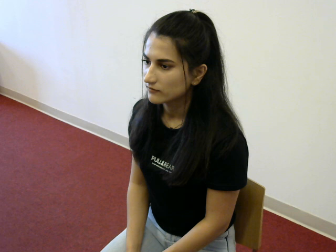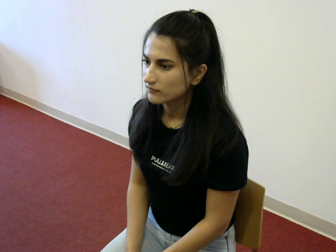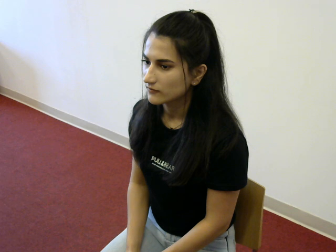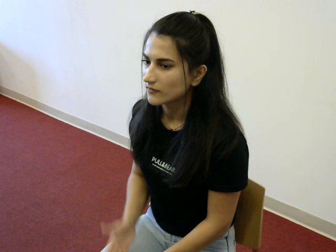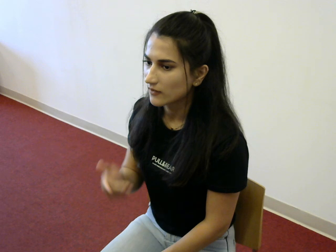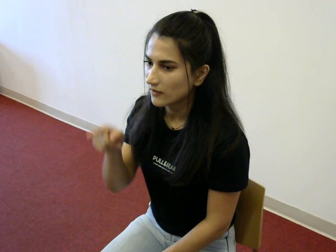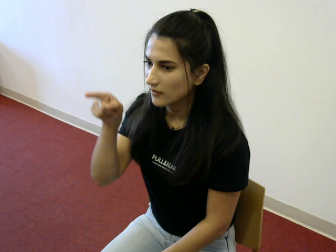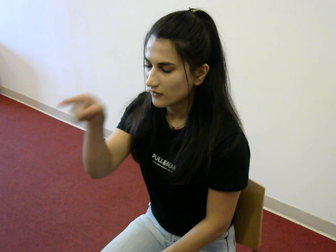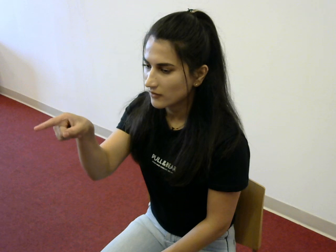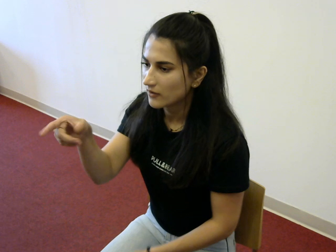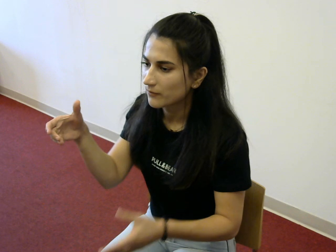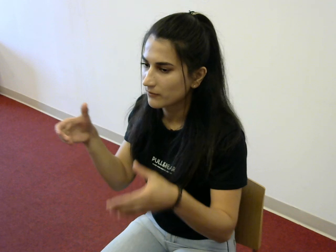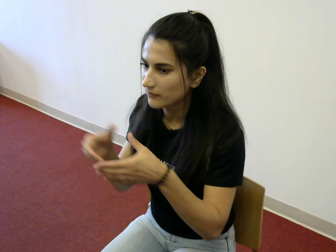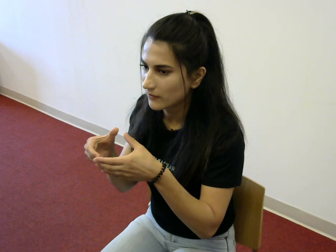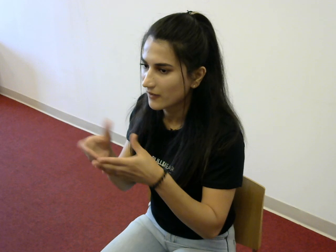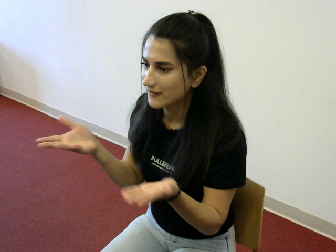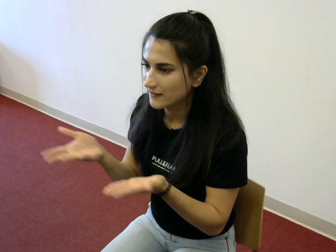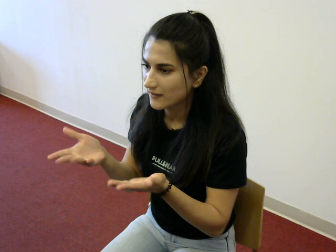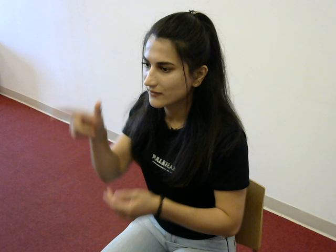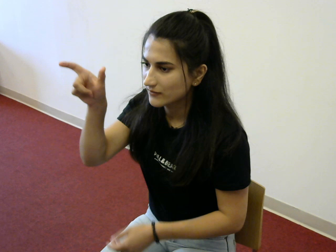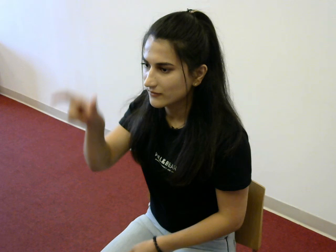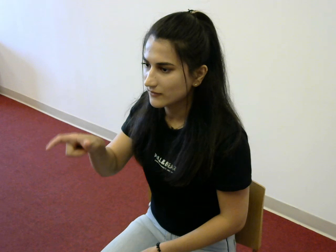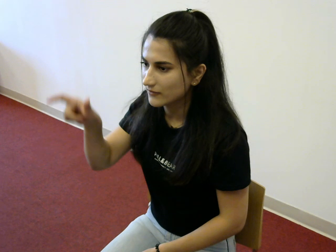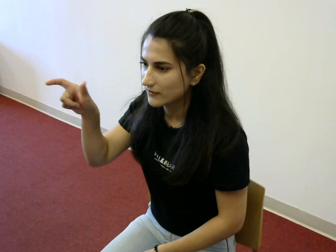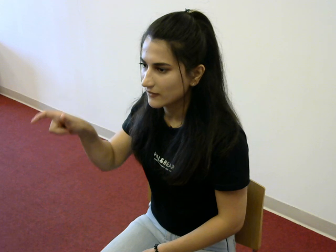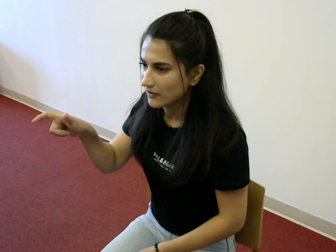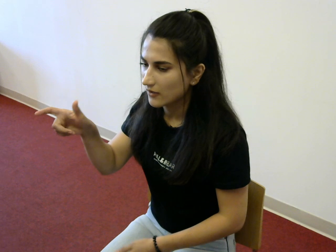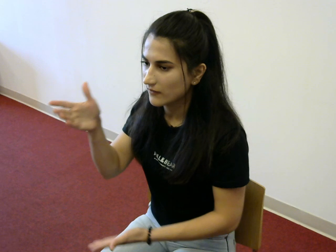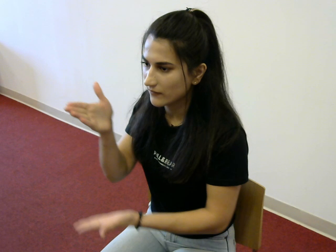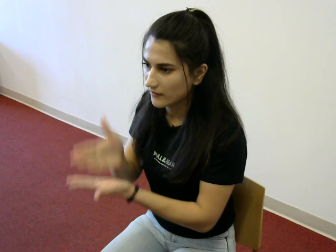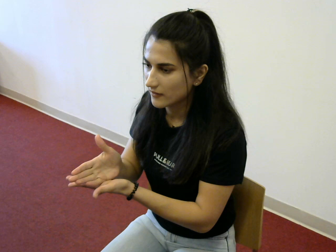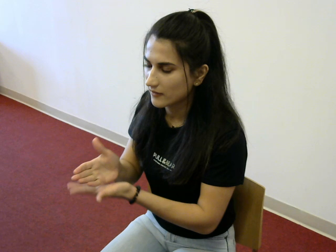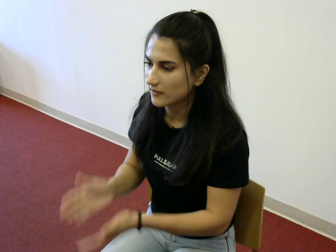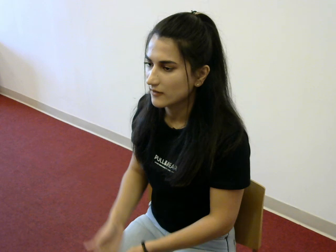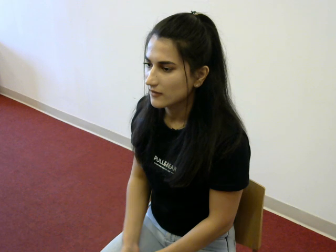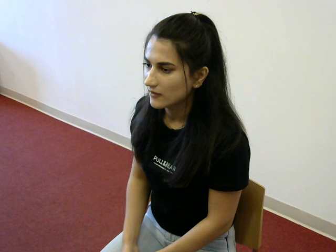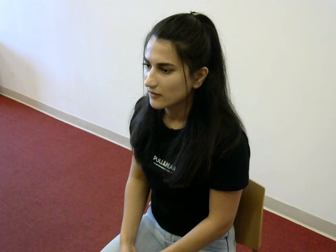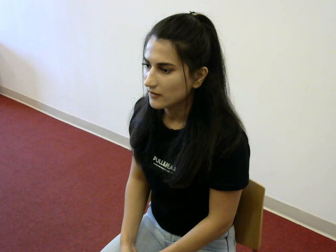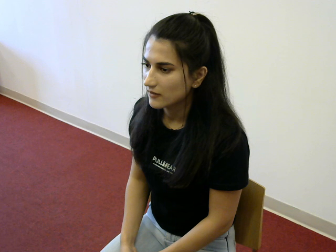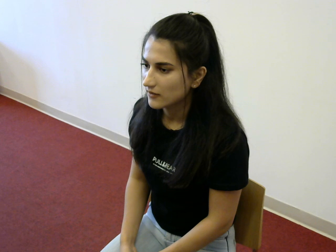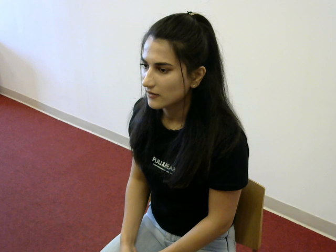Sizin komandada neçə nəfər var?